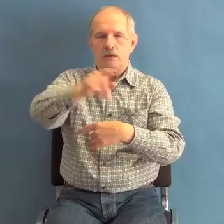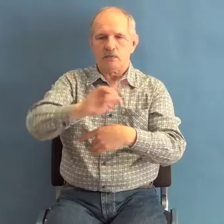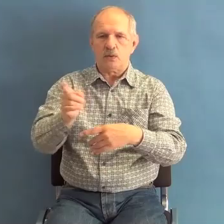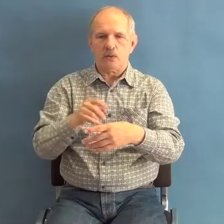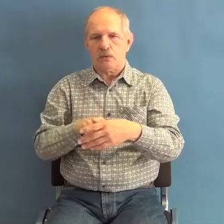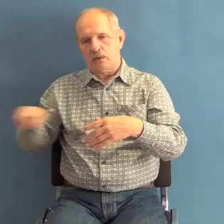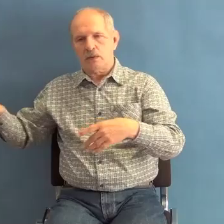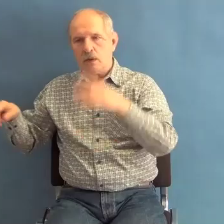Dalej iść nie wolno. Można odejść w bok.